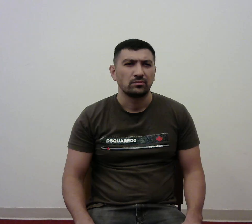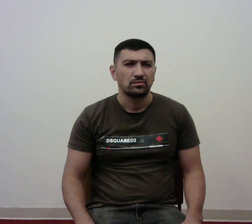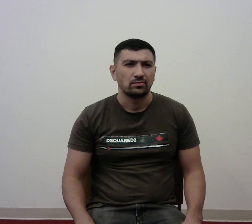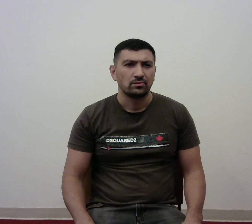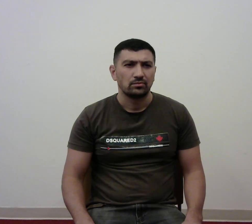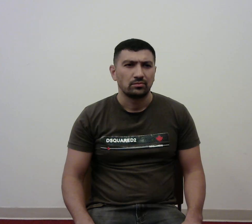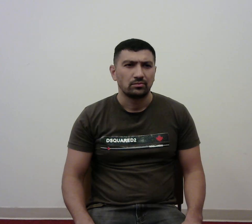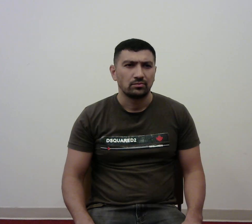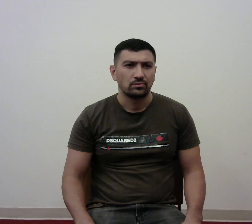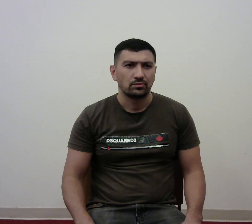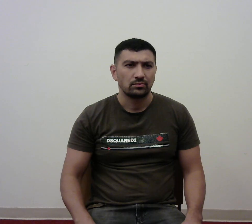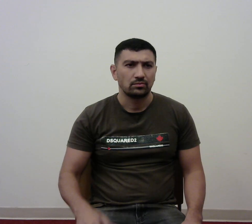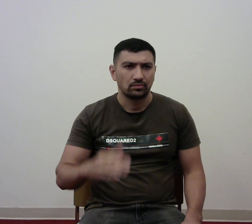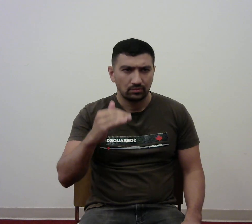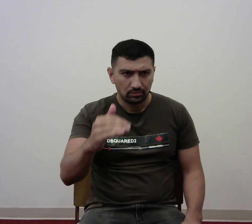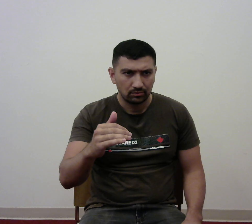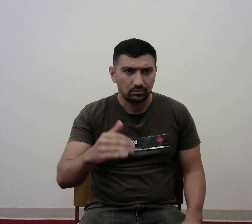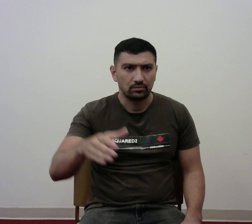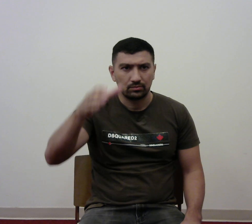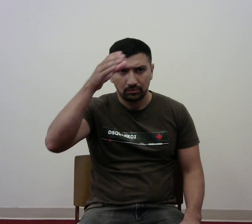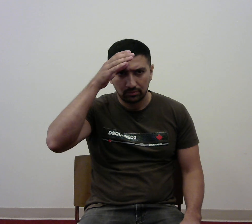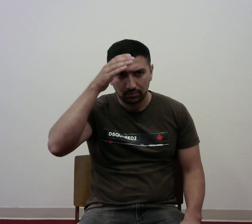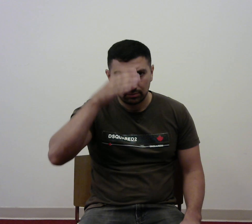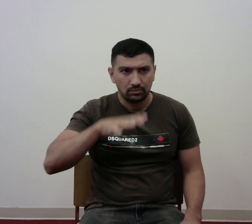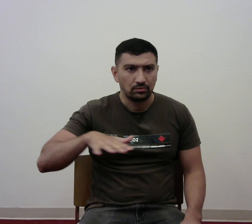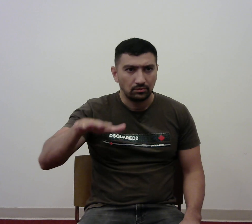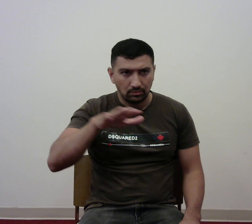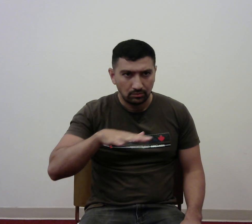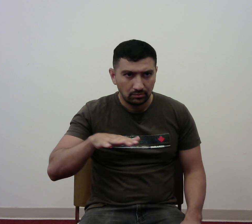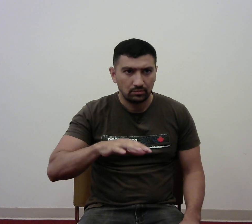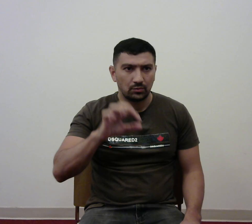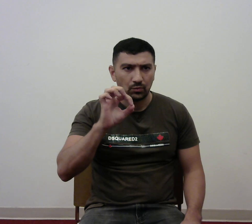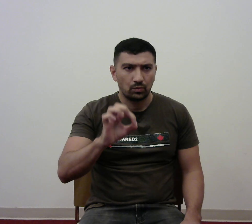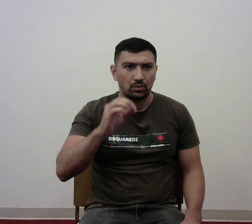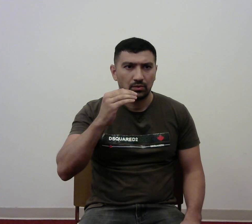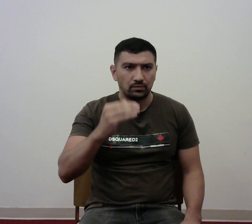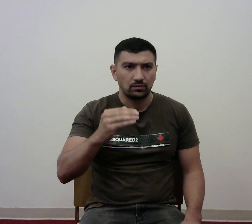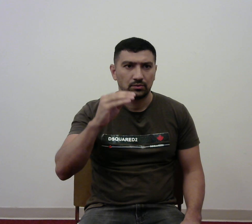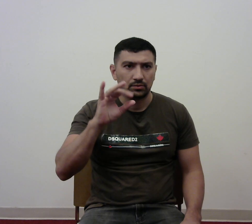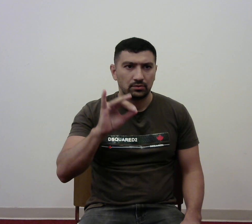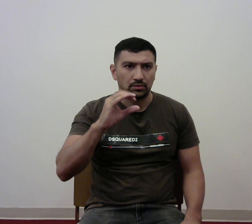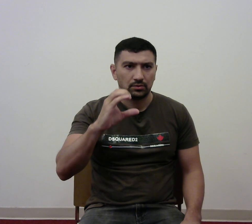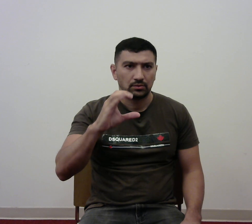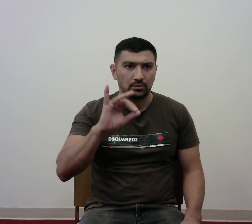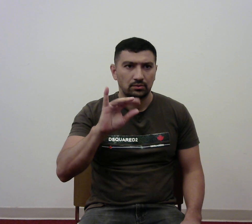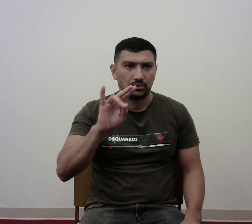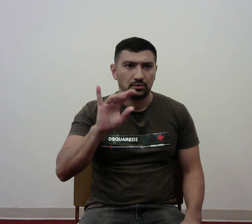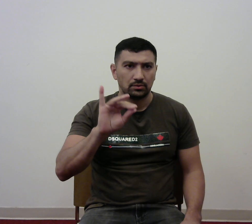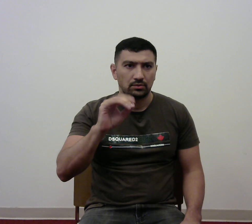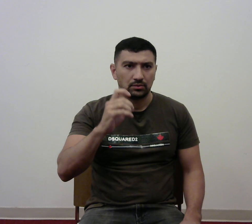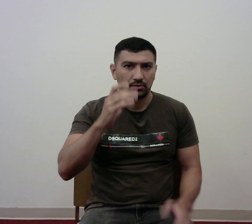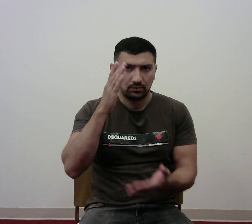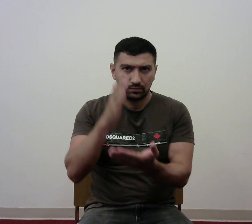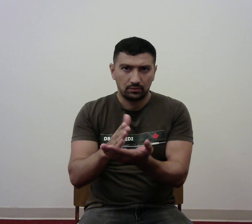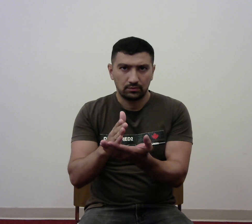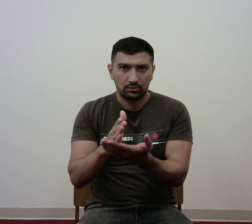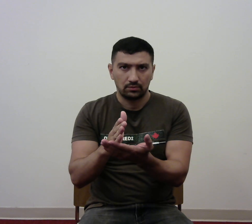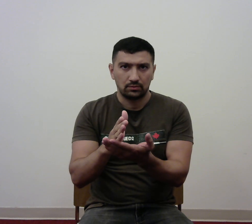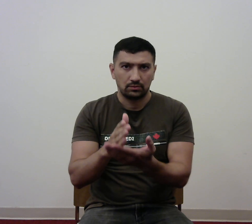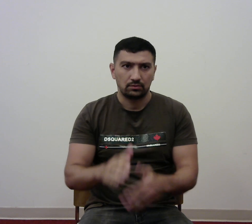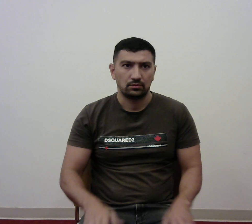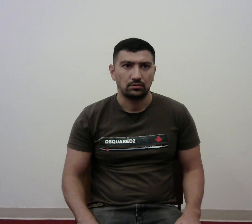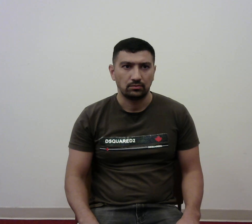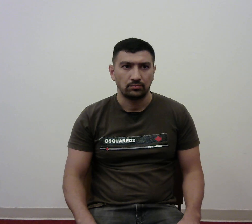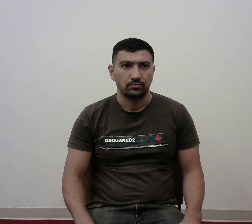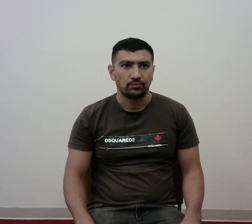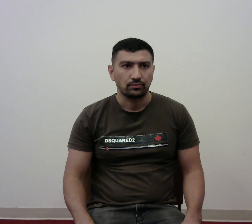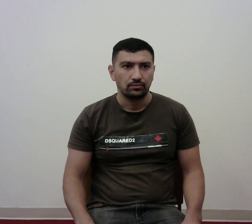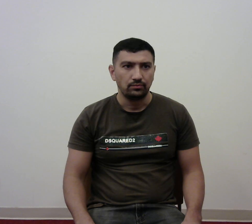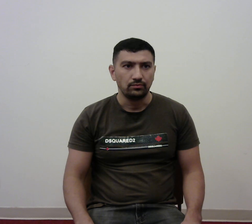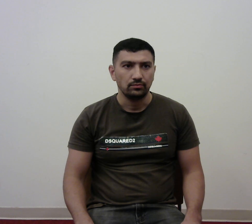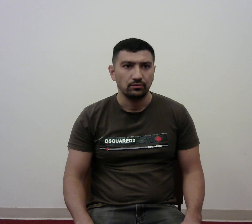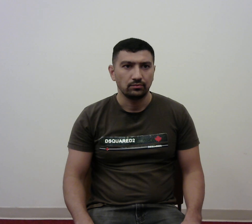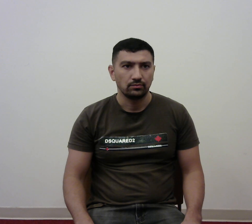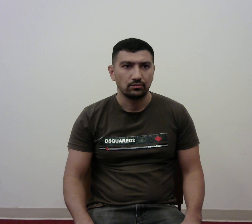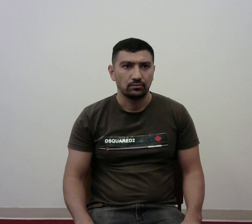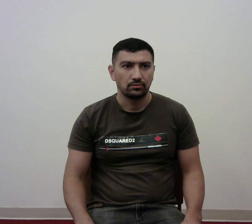Sizin Elmlər Akademiyası tərəfdə ofisiniz varmı?